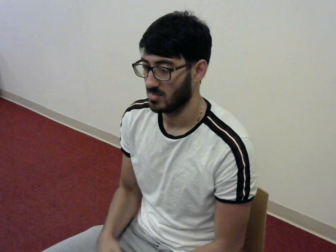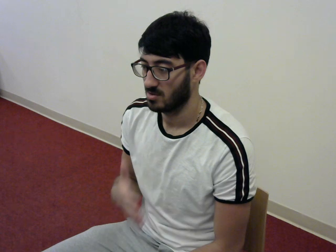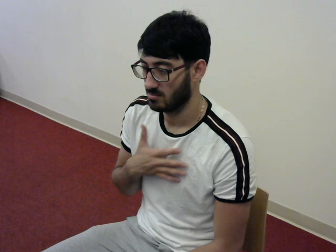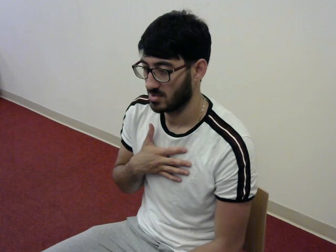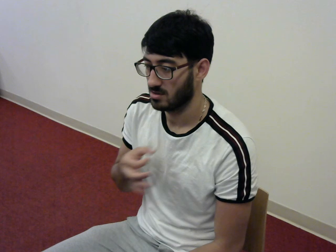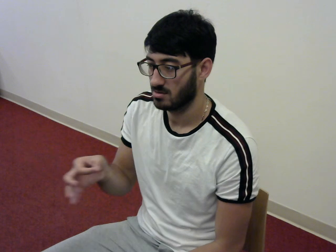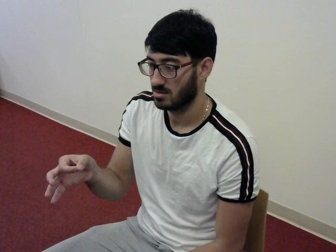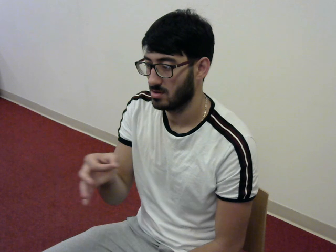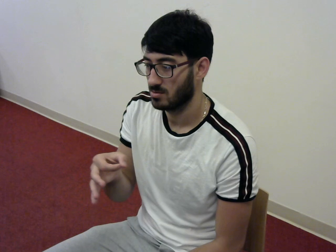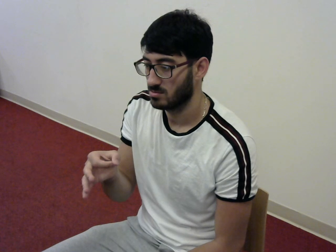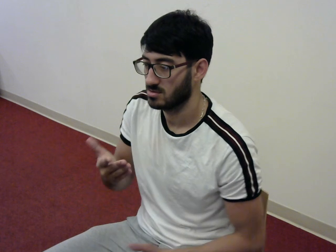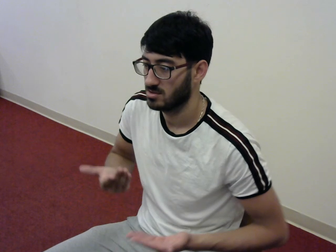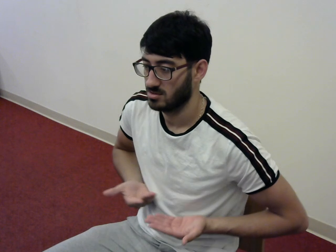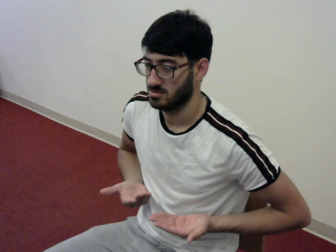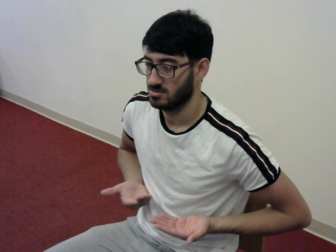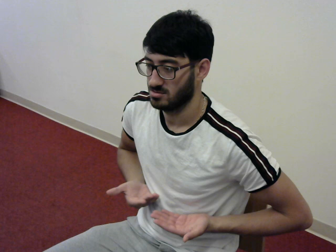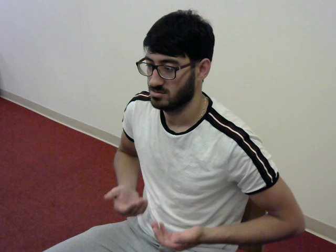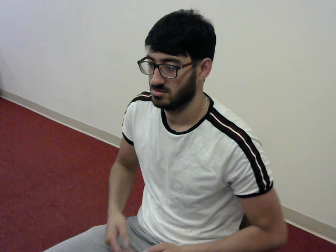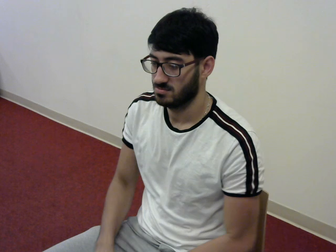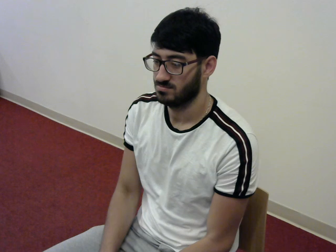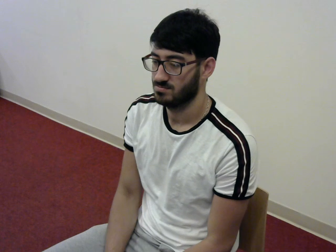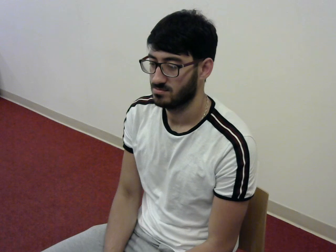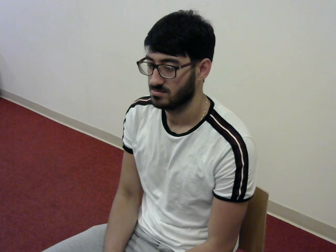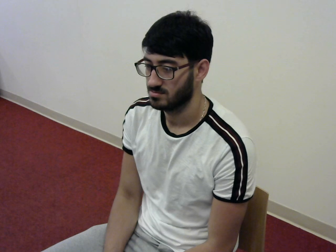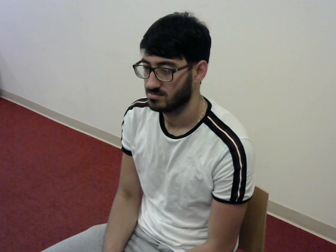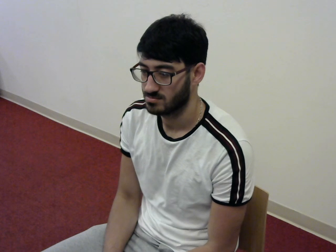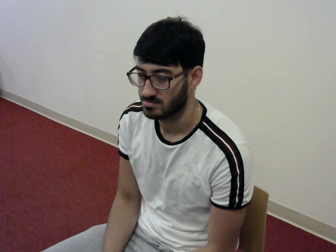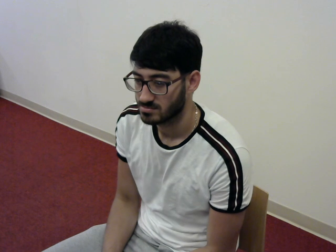Mən rayonda yaşayıram